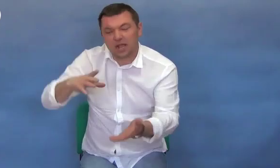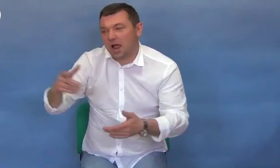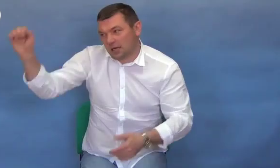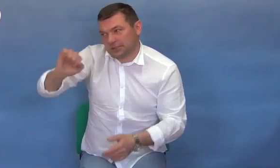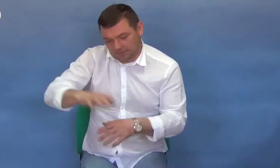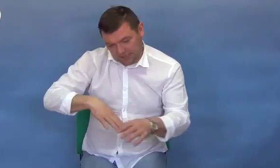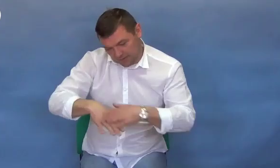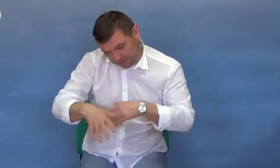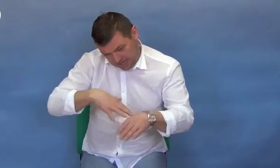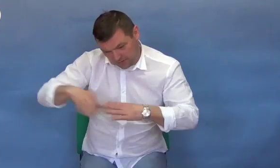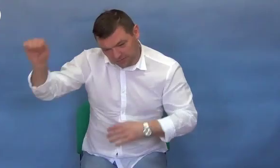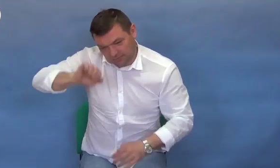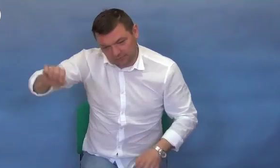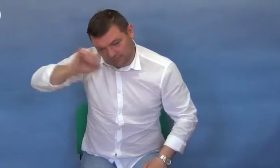Można myć ręcznie.